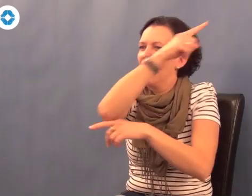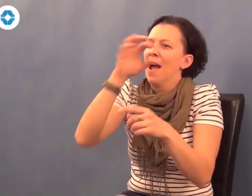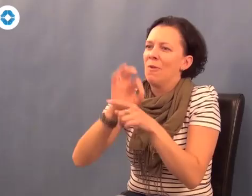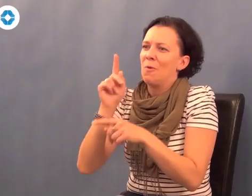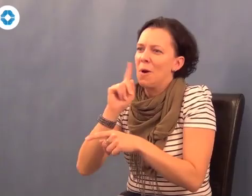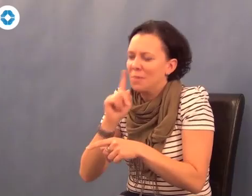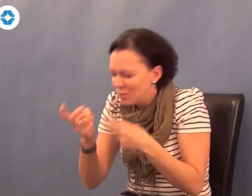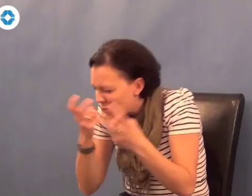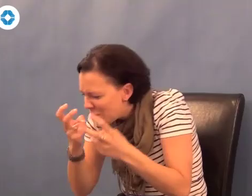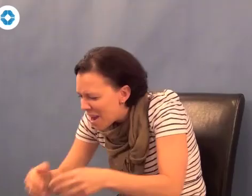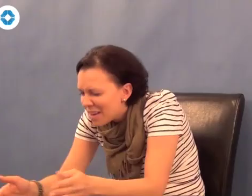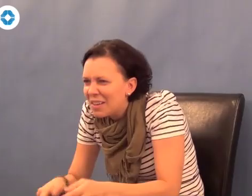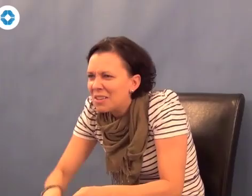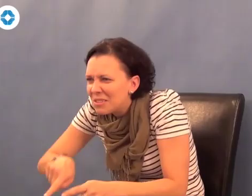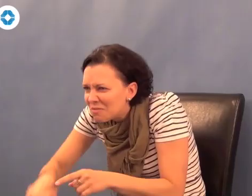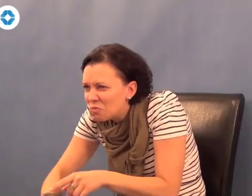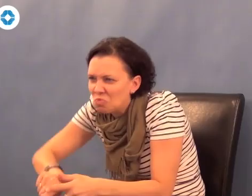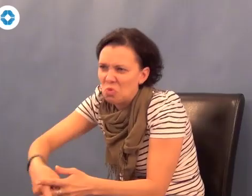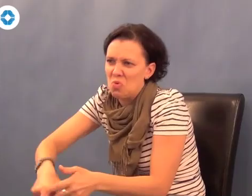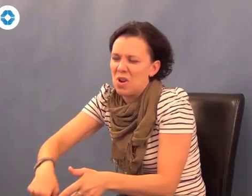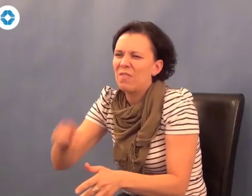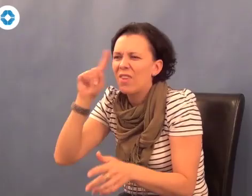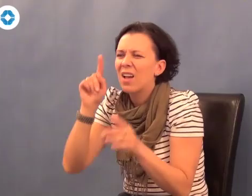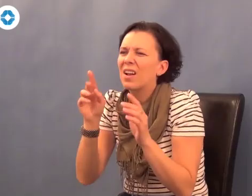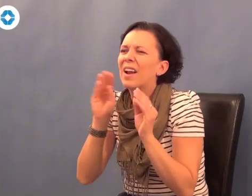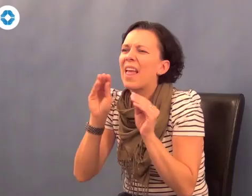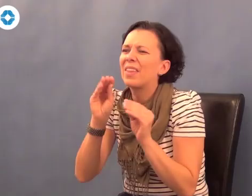W pewnym momencie pochylony chłopak szuka czegoś w kreciej dziurze.